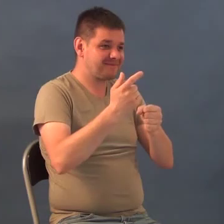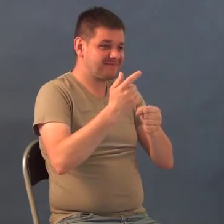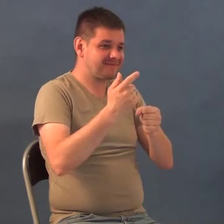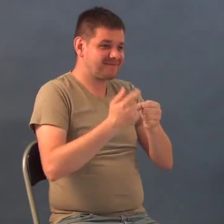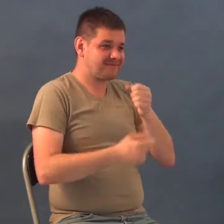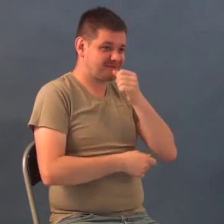Dwudziesty trzeci, dwudziesty trzeci?